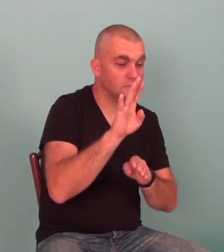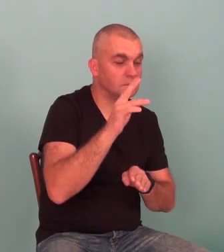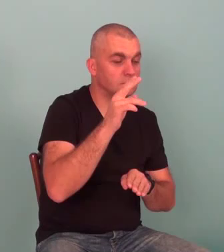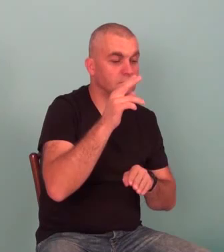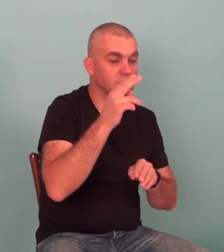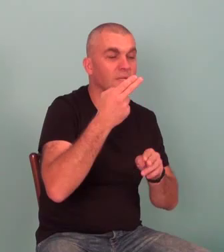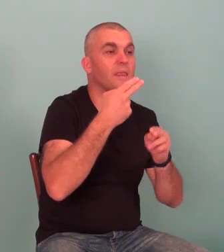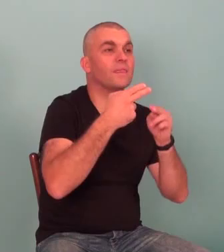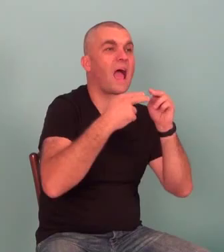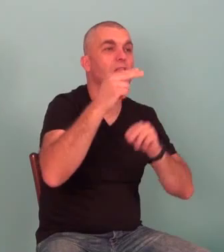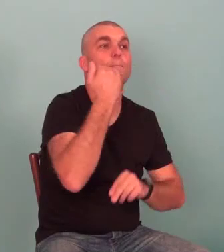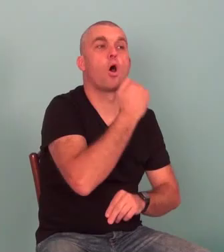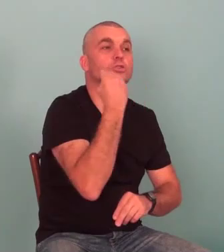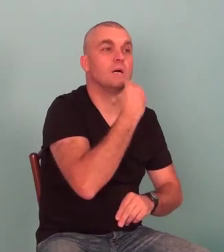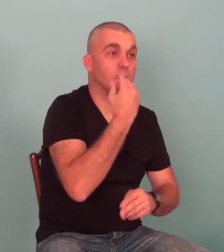Nad morzem.